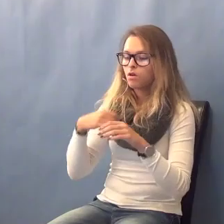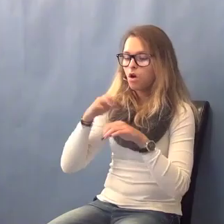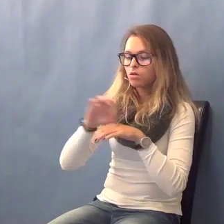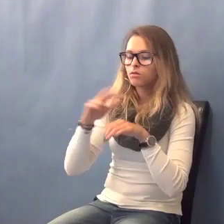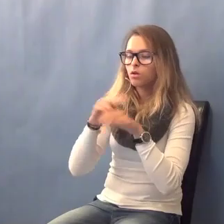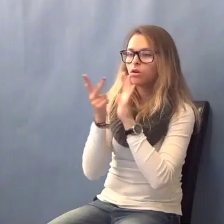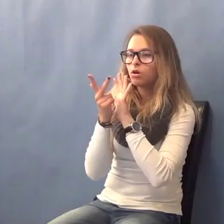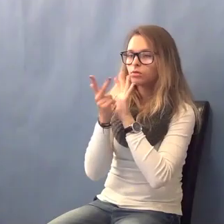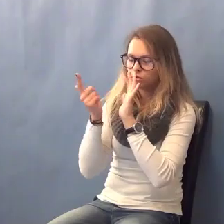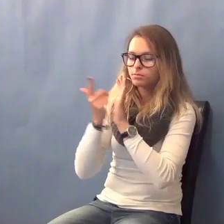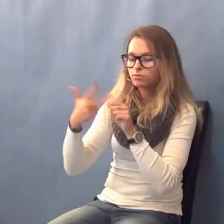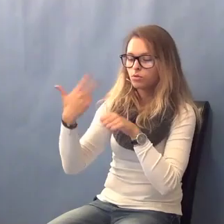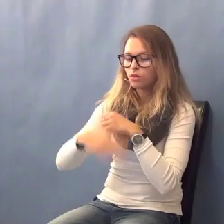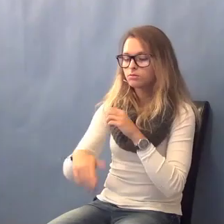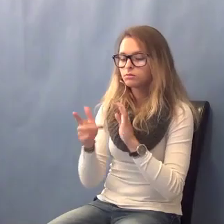Ja mogę od osiemnastej, bo o siedemnastej trzydzieści kończę.